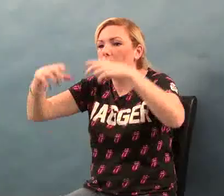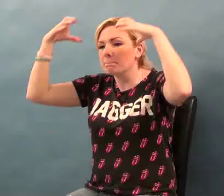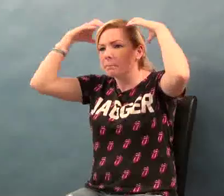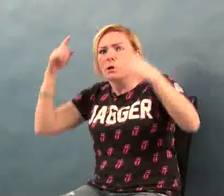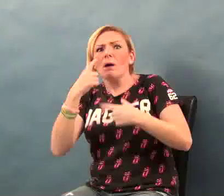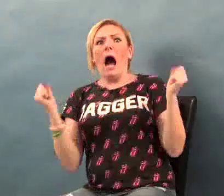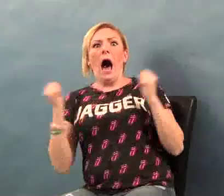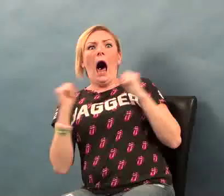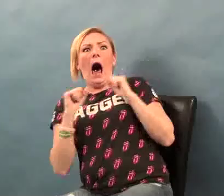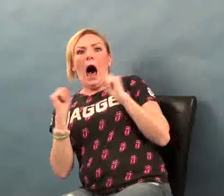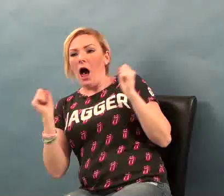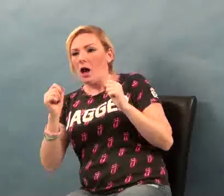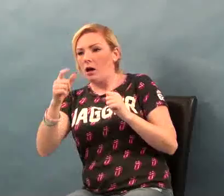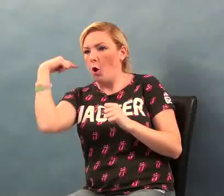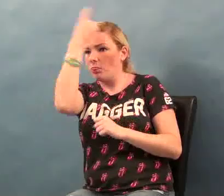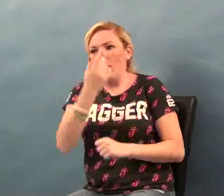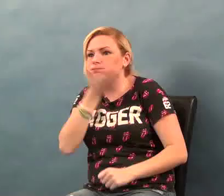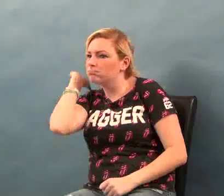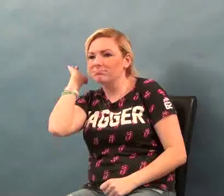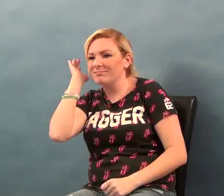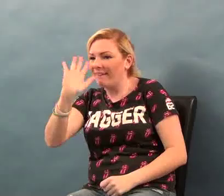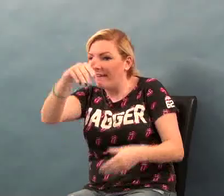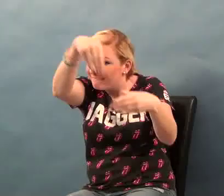Ja chcę leżeć w wannie, nie chcę stać.